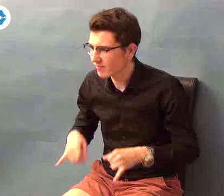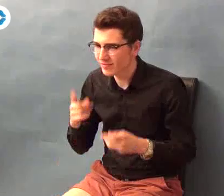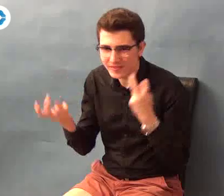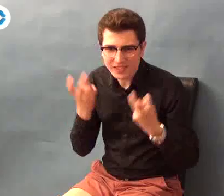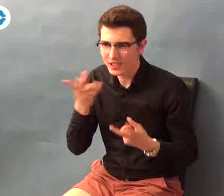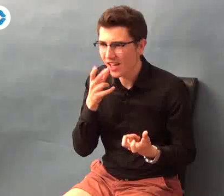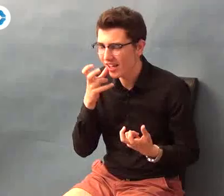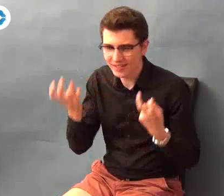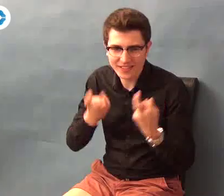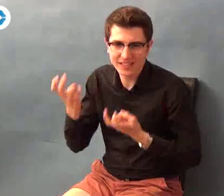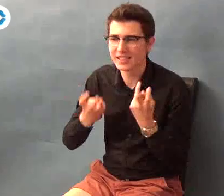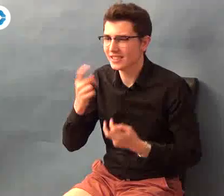Przecież szuka żaby.